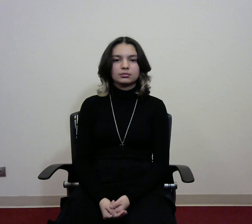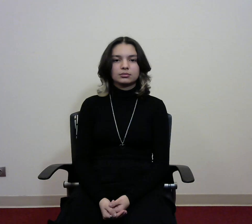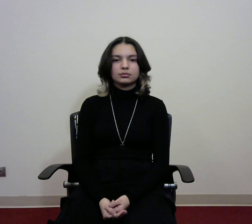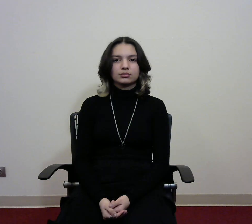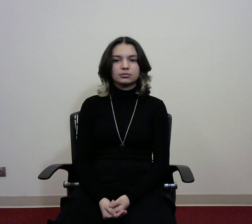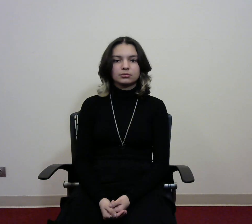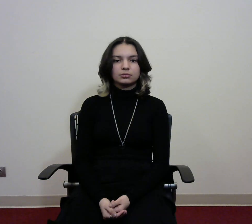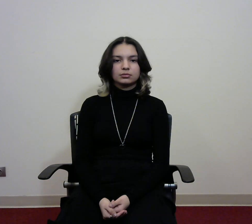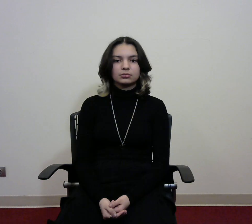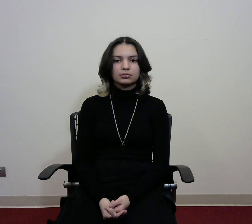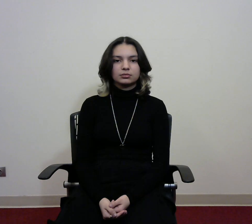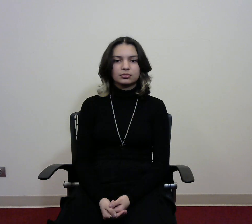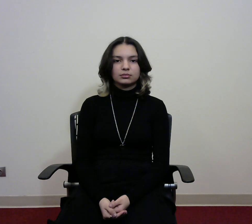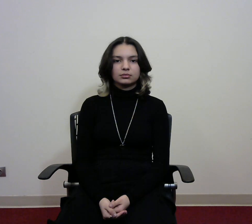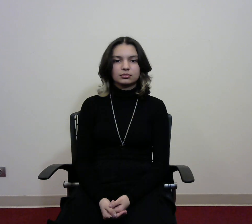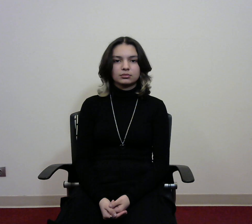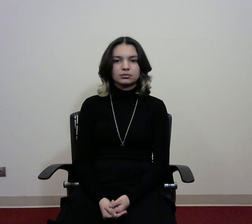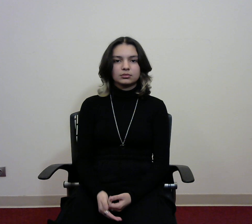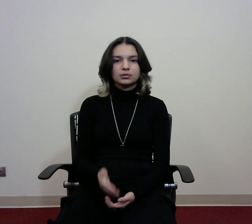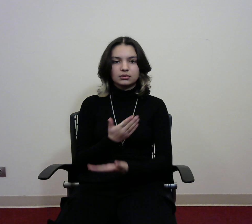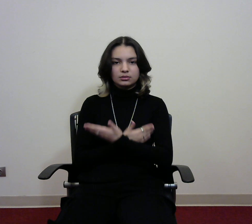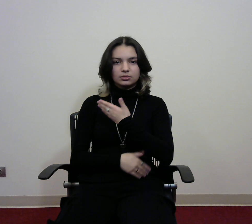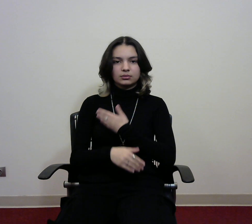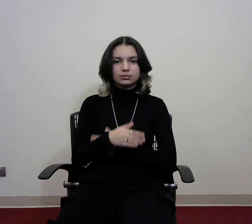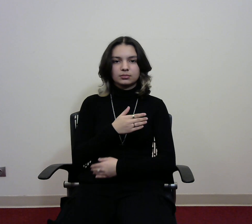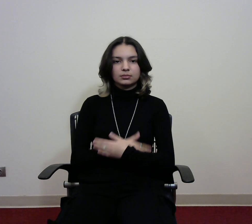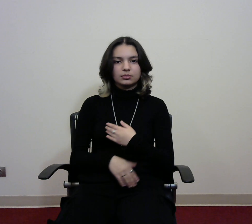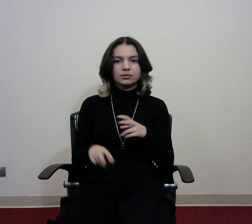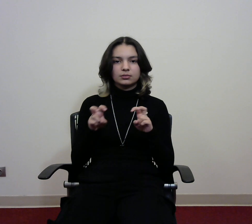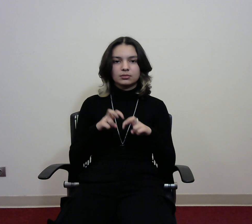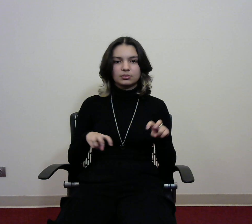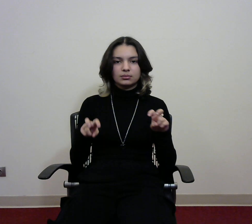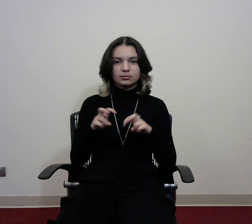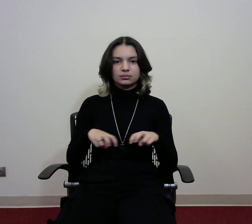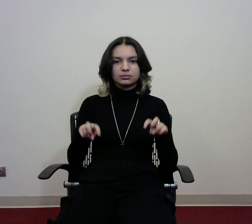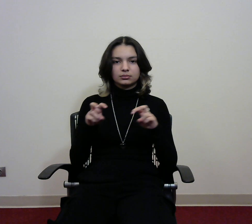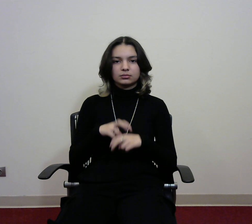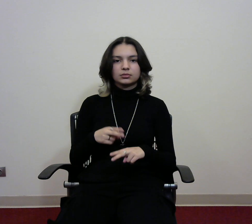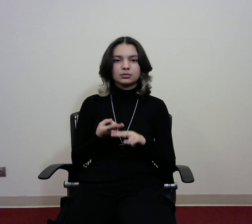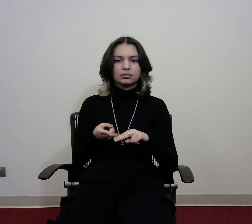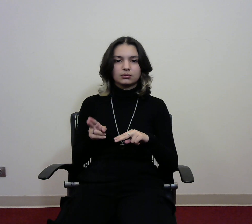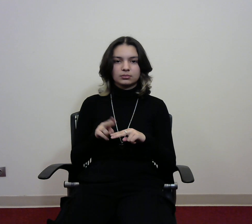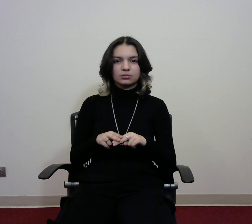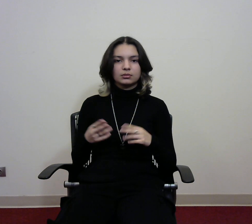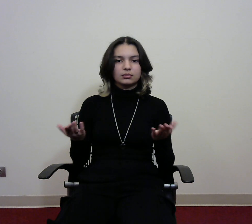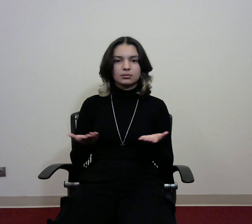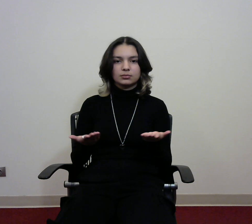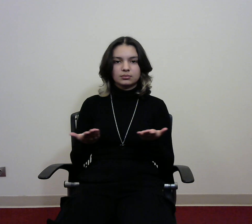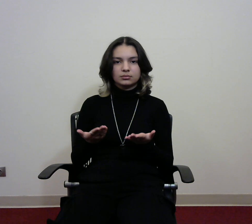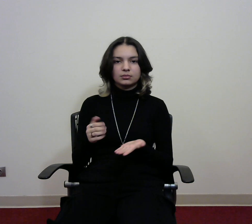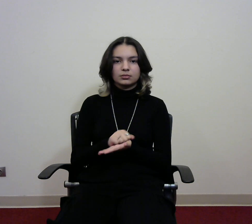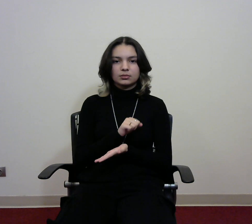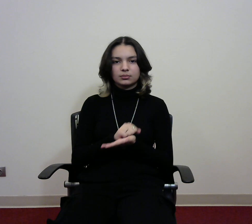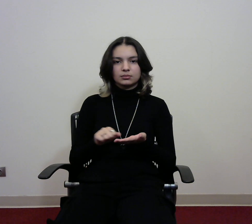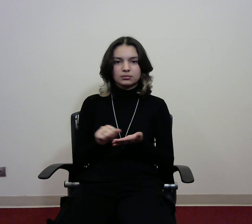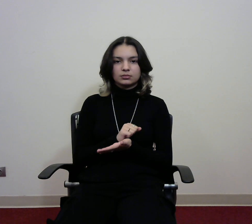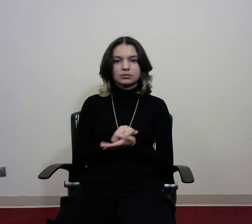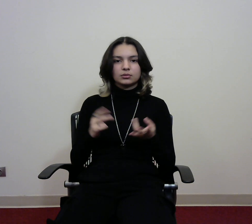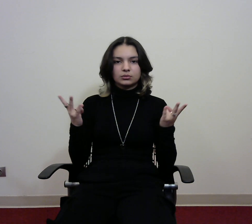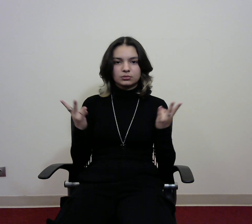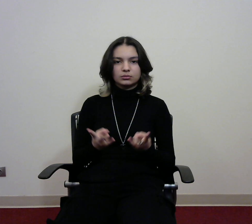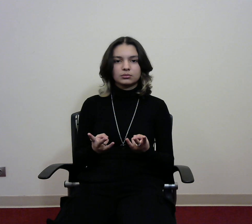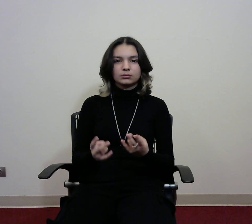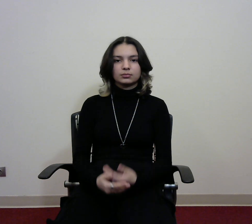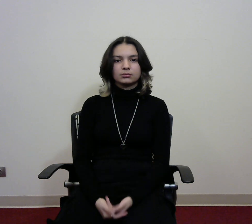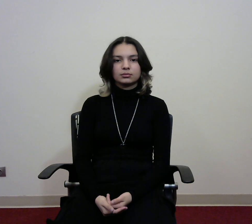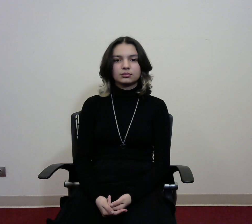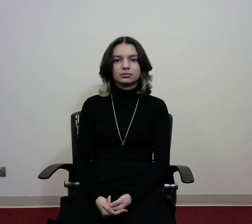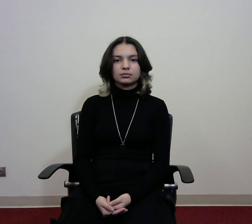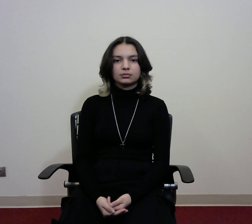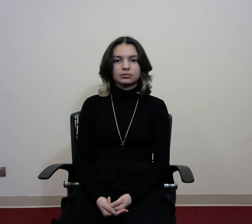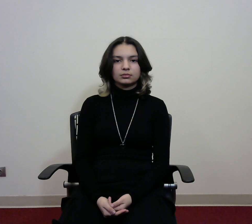Əlilliyin müəyyən edilməsi üçün hansı sənədlər lazımdır